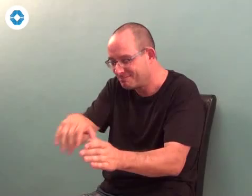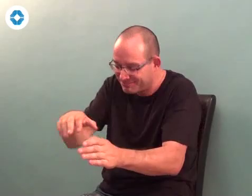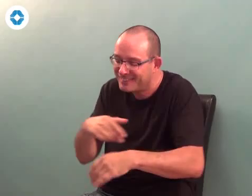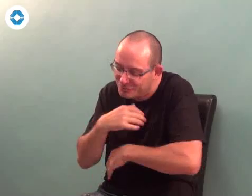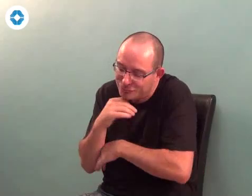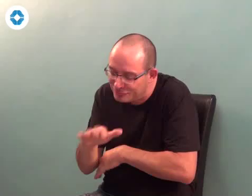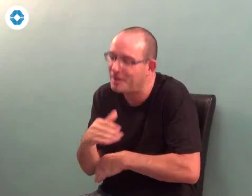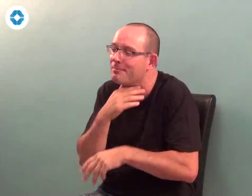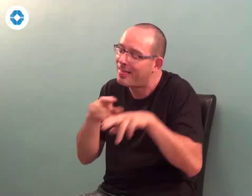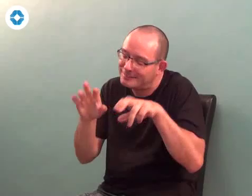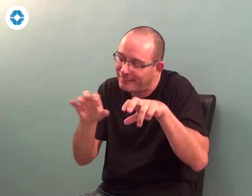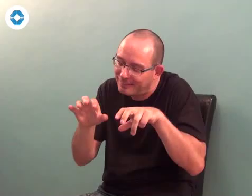Obaj z psem przyglądają się jej.